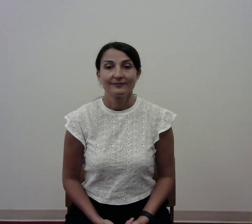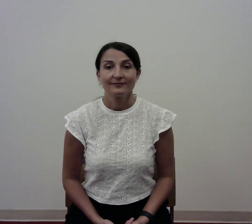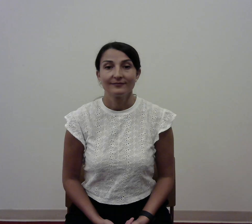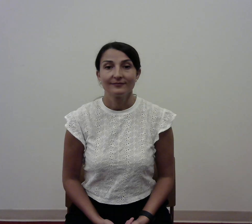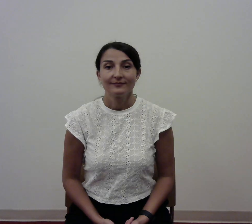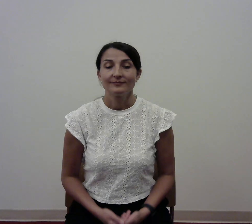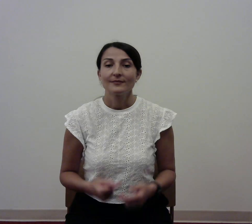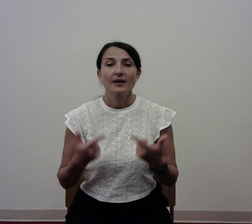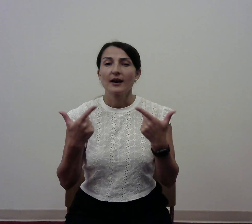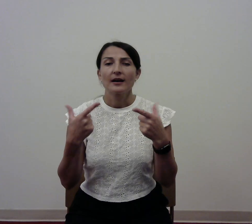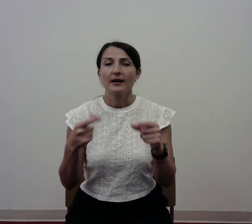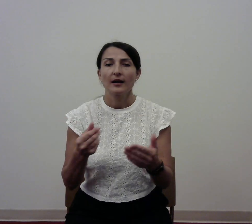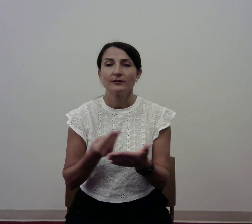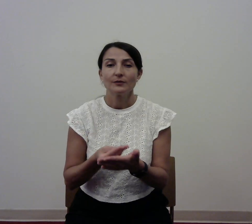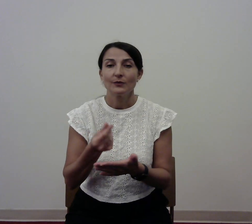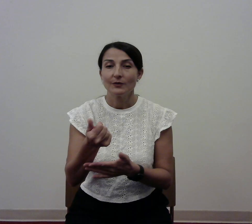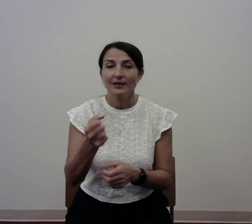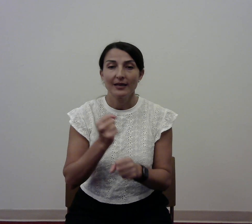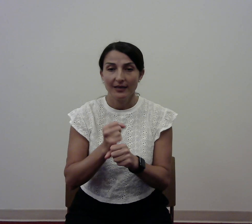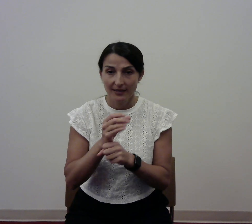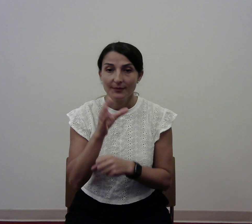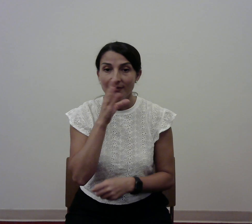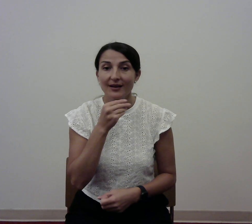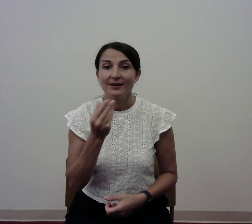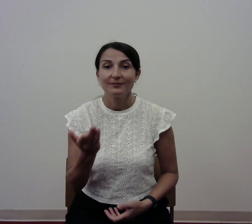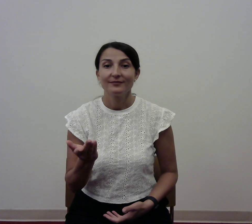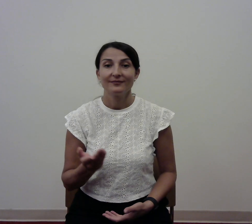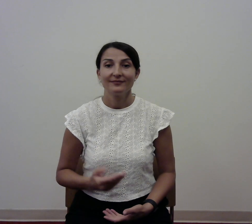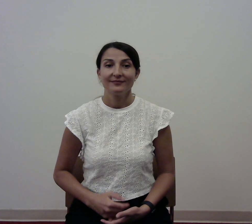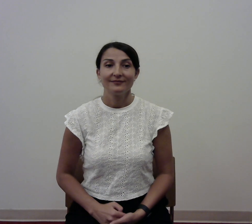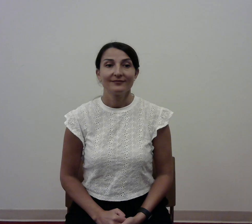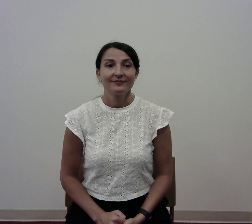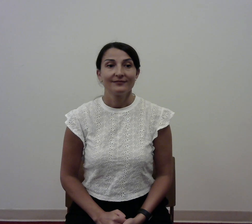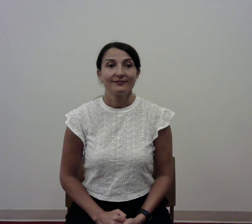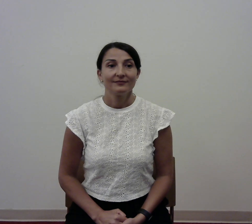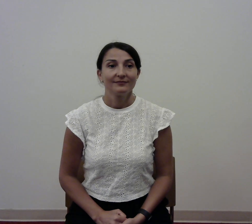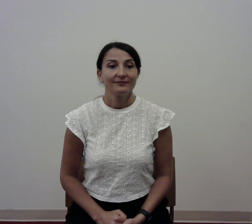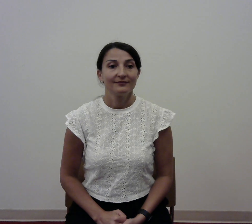Harda ödəniş edə bilərəm?